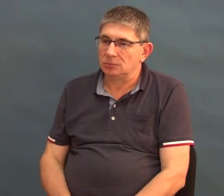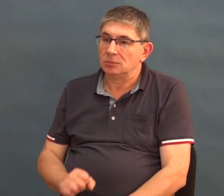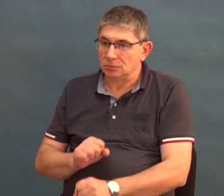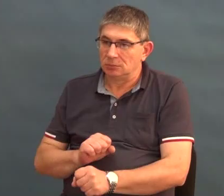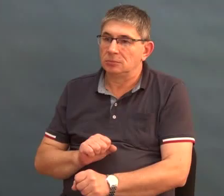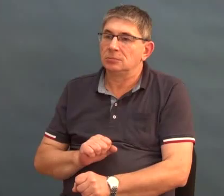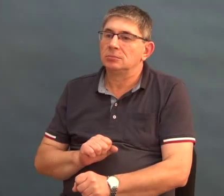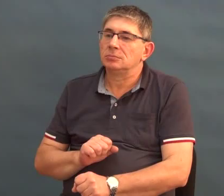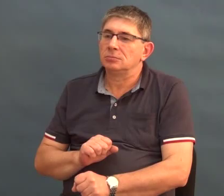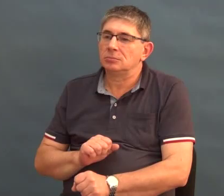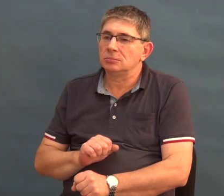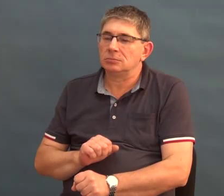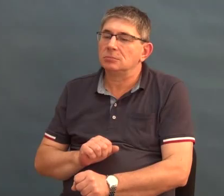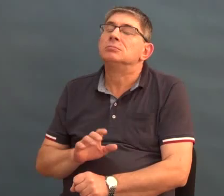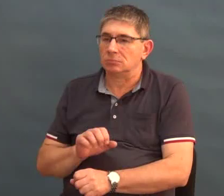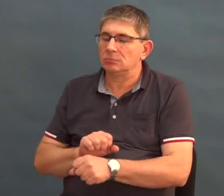Jest.